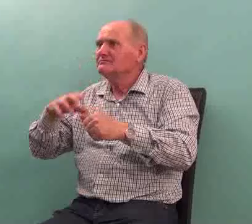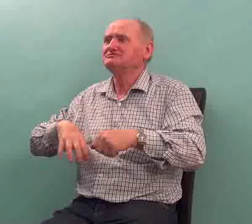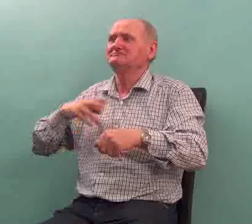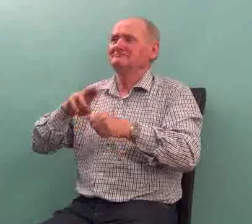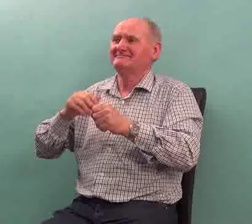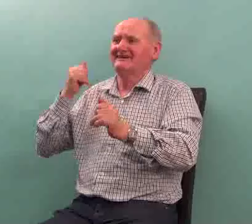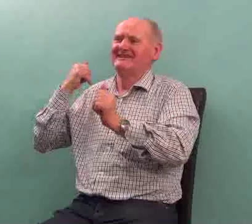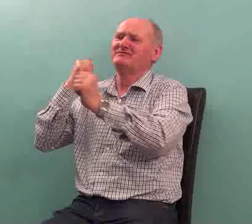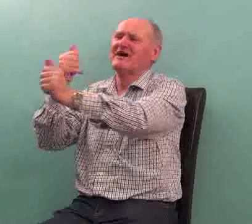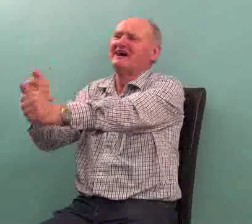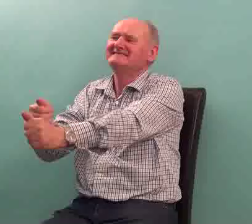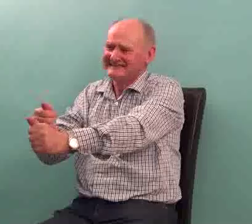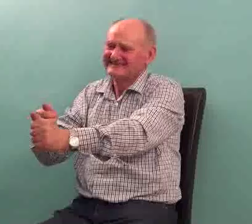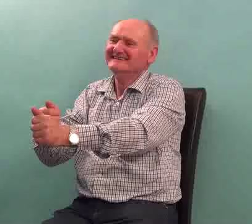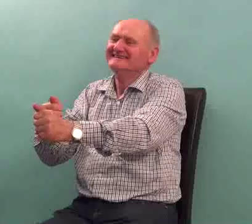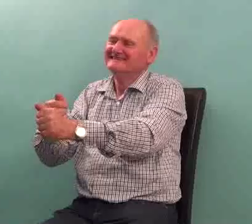Policjant idzie za nimi.